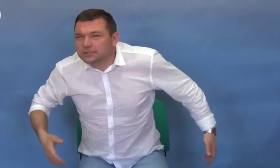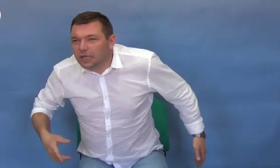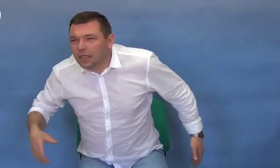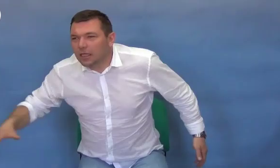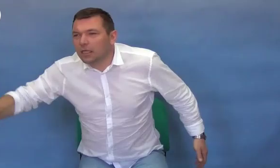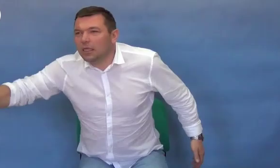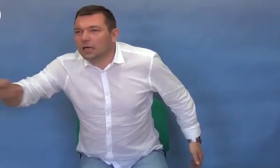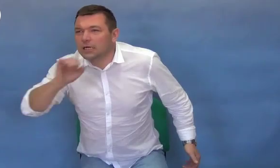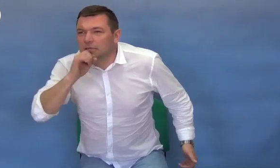Widziałem starych ludzi.